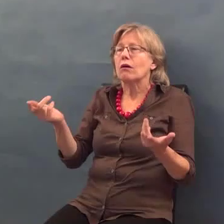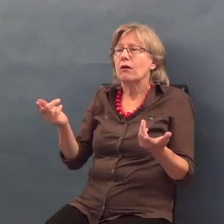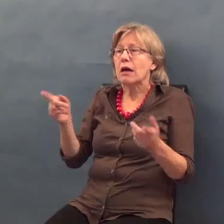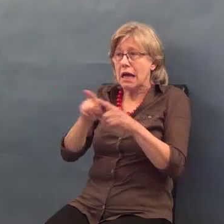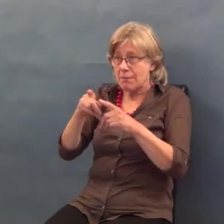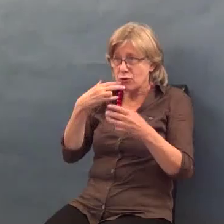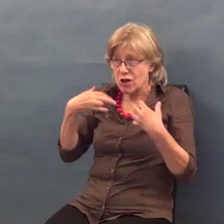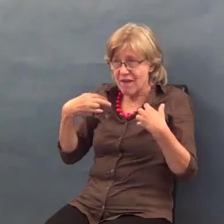Tak samo w spożywczaku?